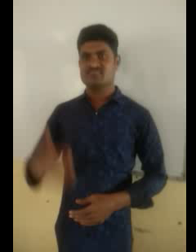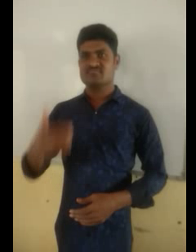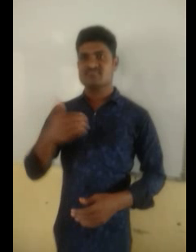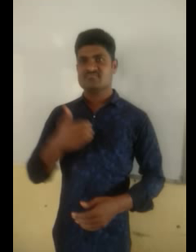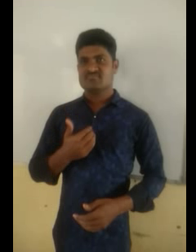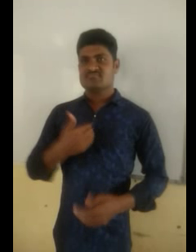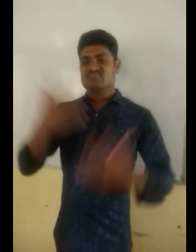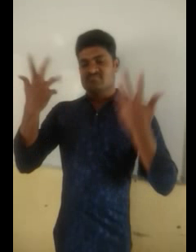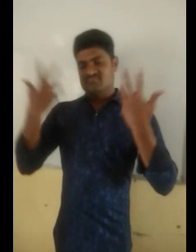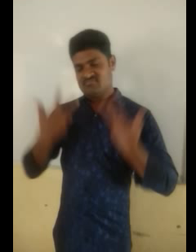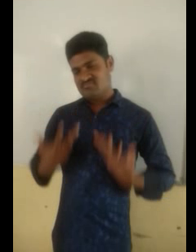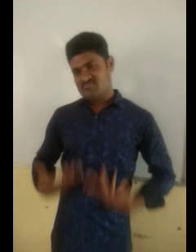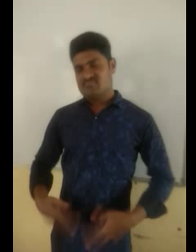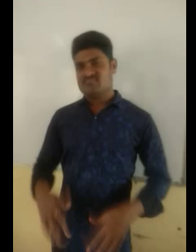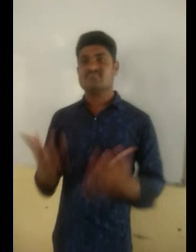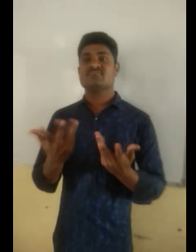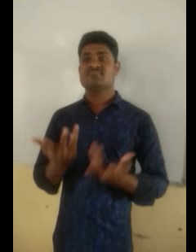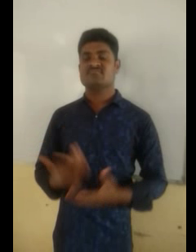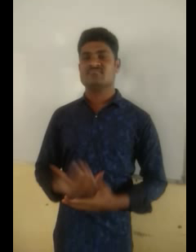i am in dilemma what to do